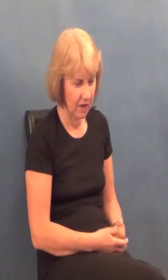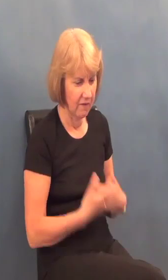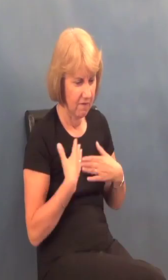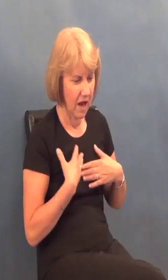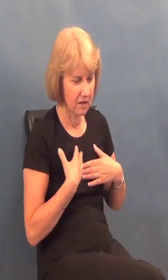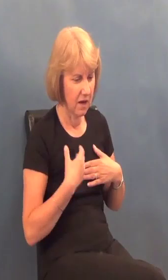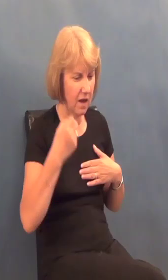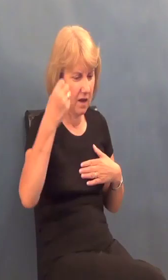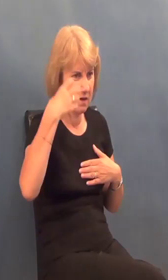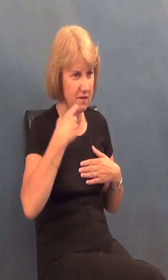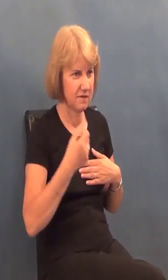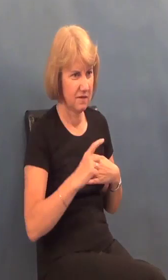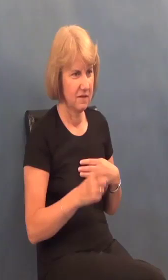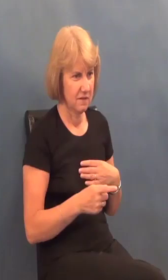Wanna, prysznic - nie wolno?